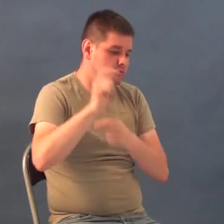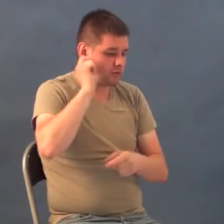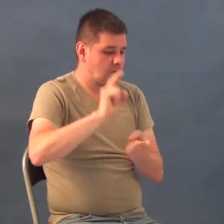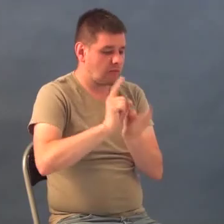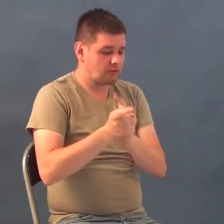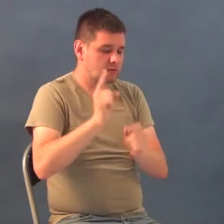Pracuję.